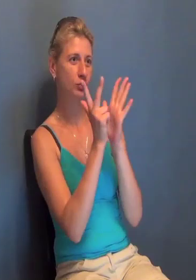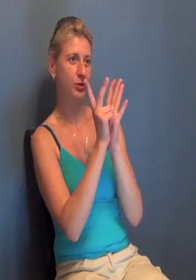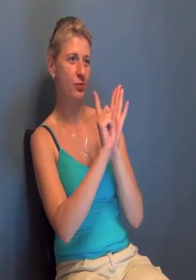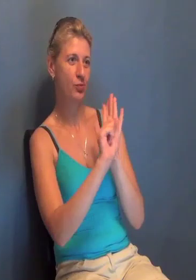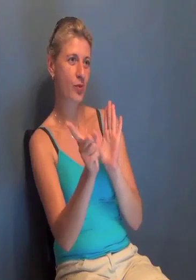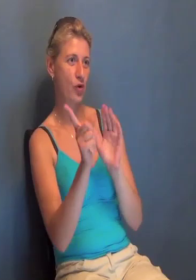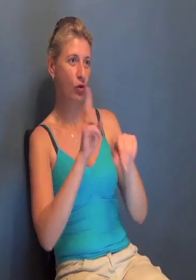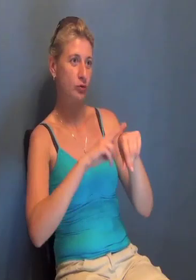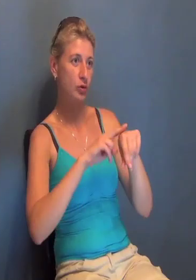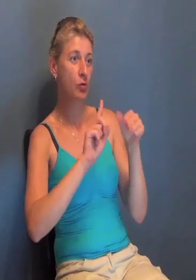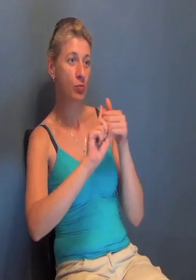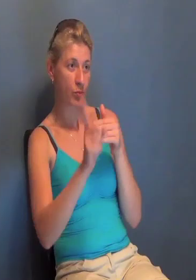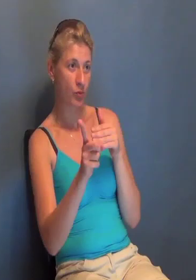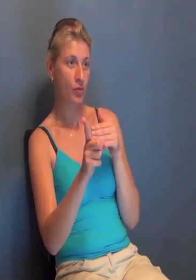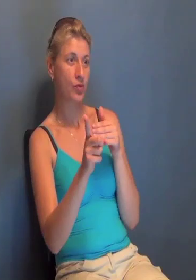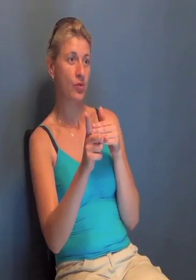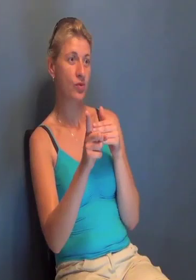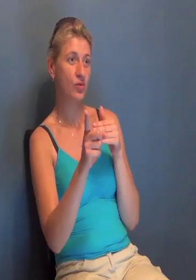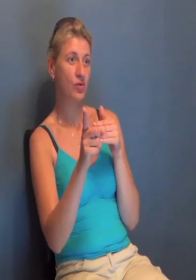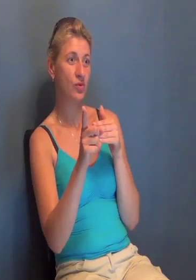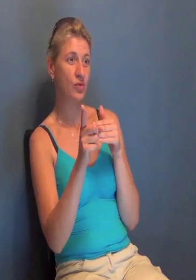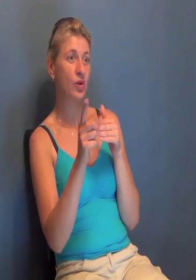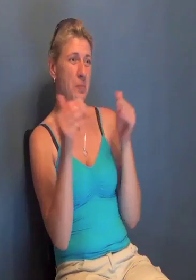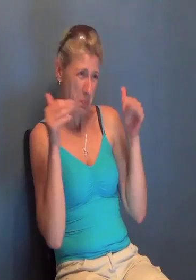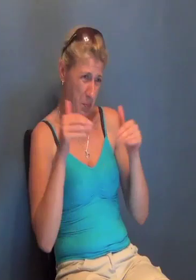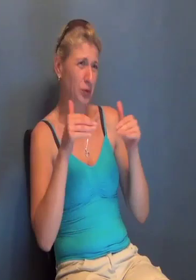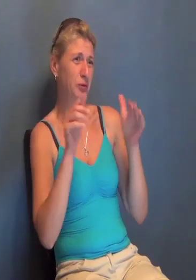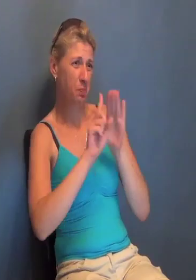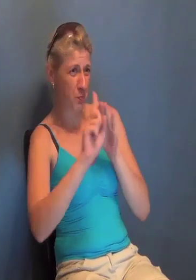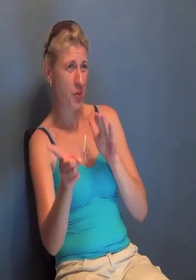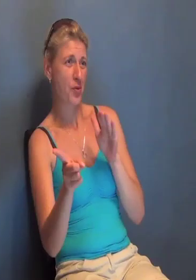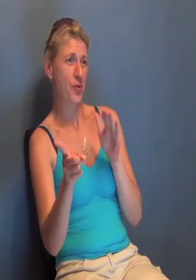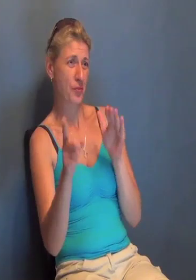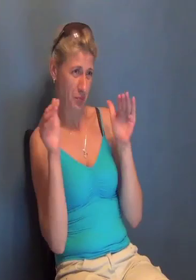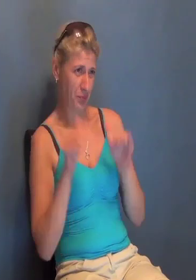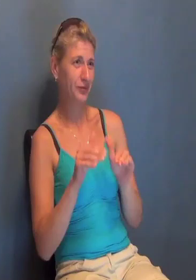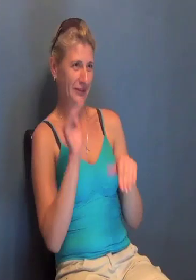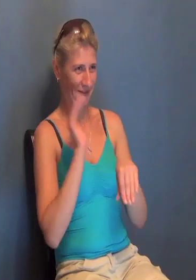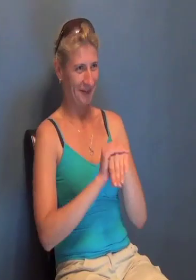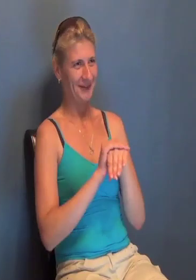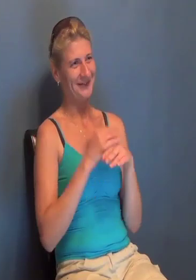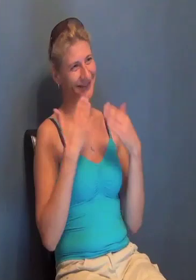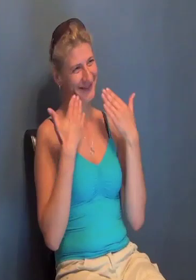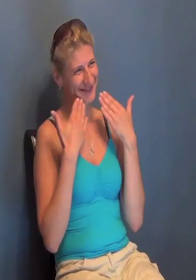Po osiemnastej, po tej godzinie..., można po, można, zgadzasz?